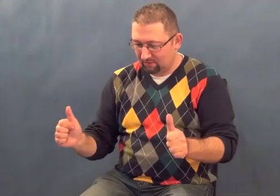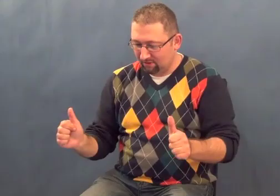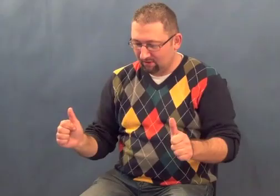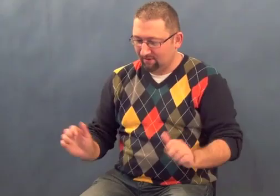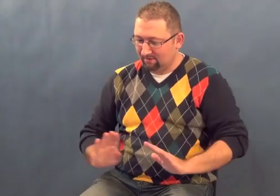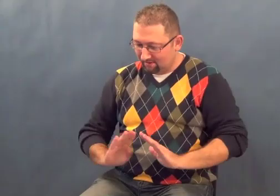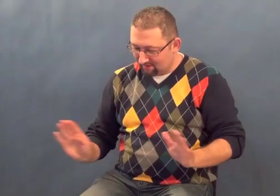Koniec.